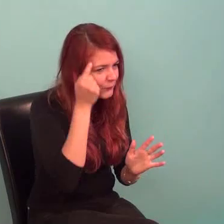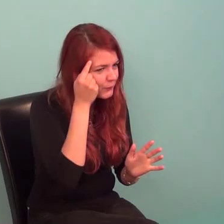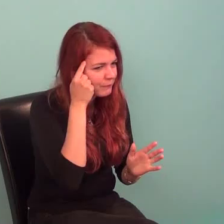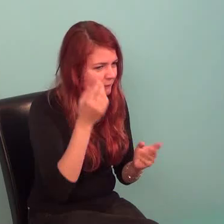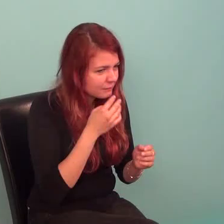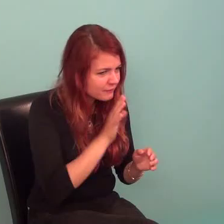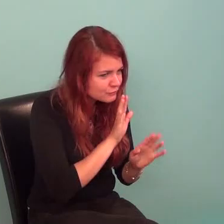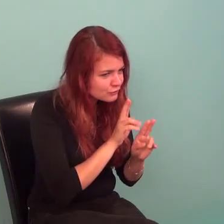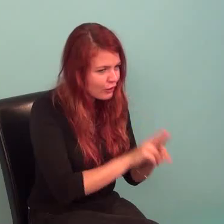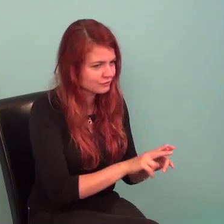Lepiej było ją zostawić z rodziną.